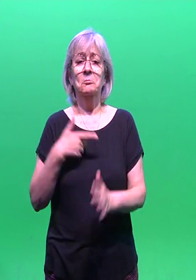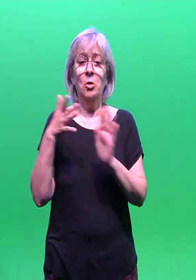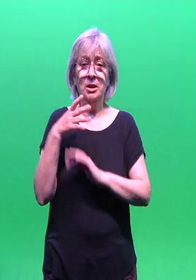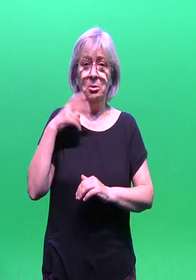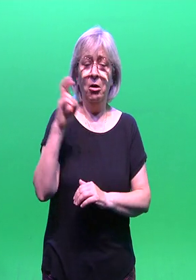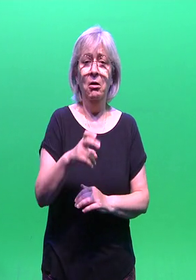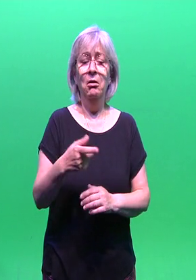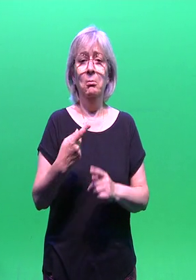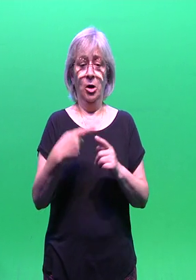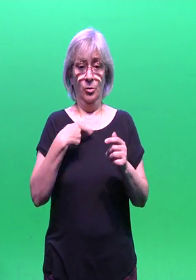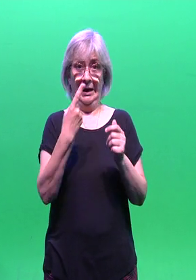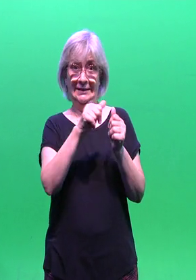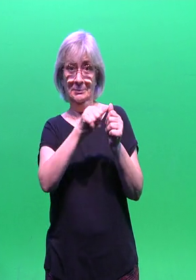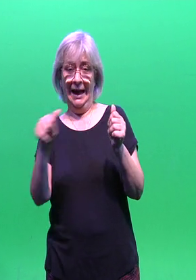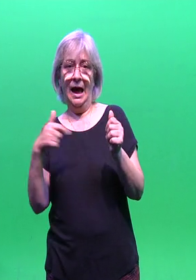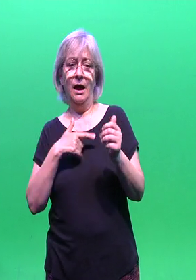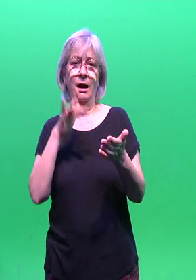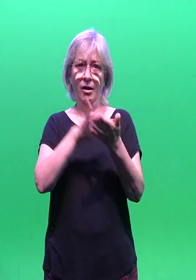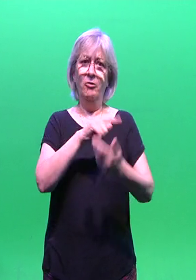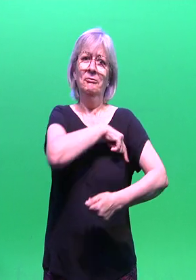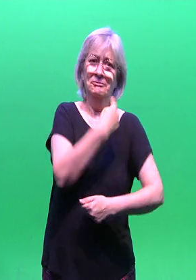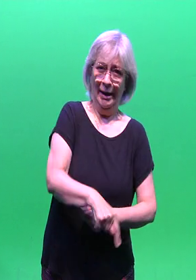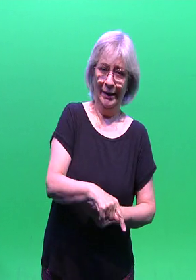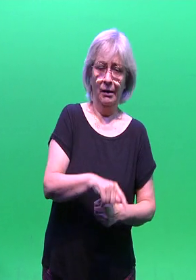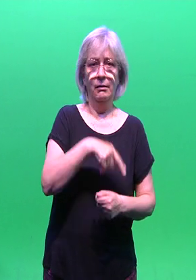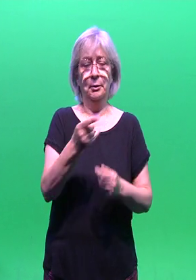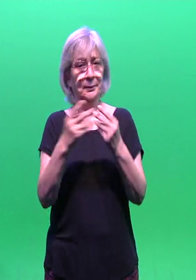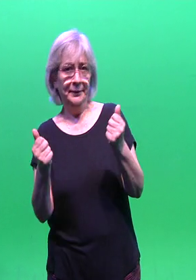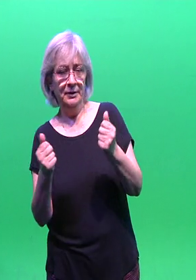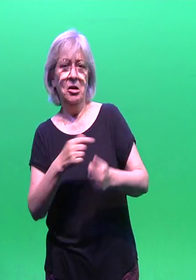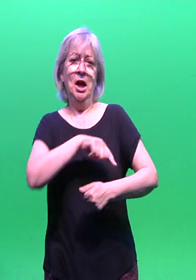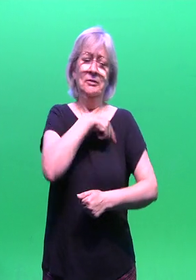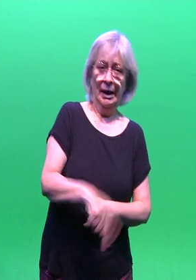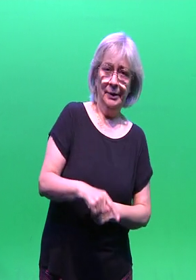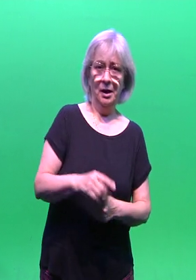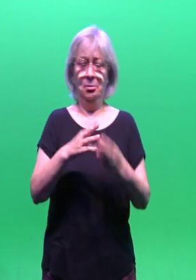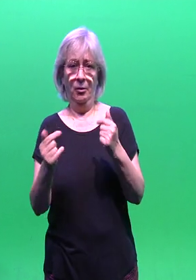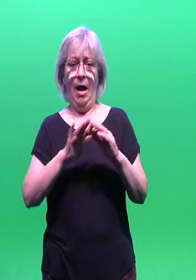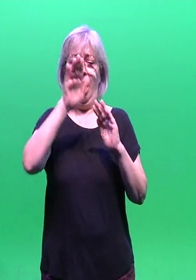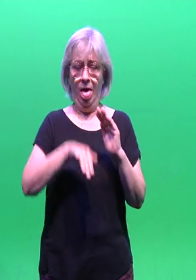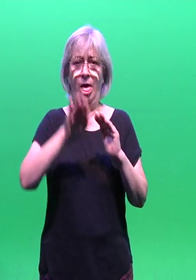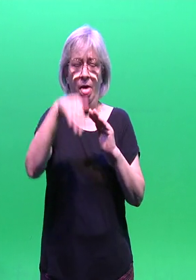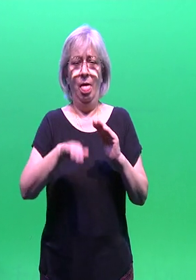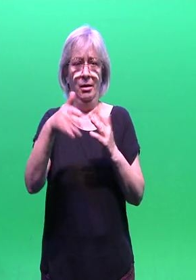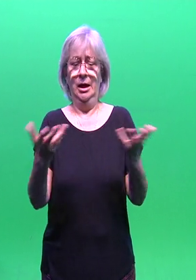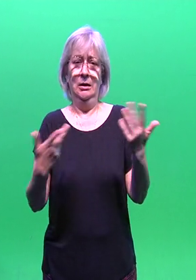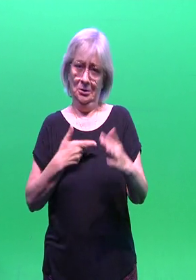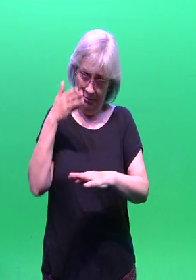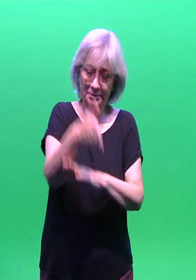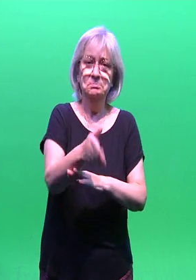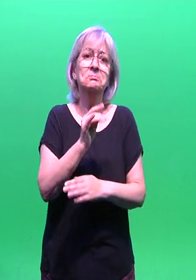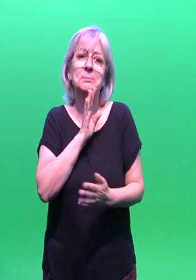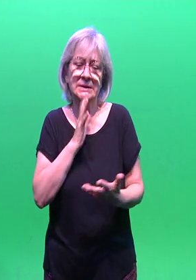Vinc perquè fa una setmana que la febre em va i ve, és molt variable, per això he vingut, perquè em digueu què em passa.